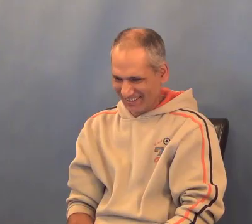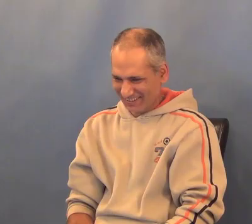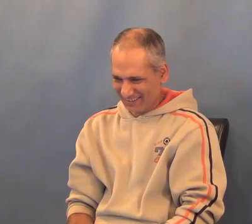Tak.